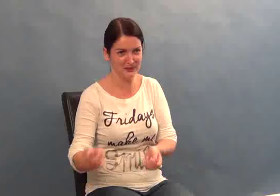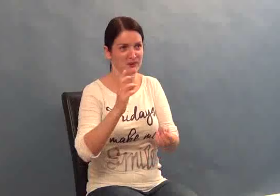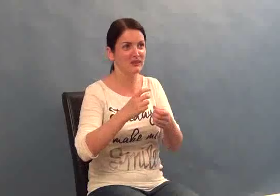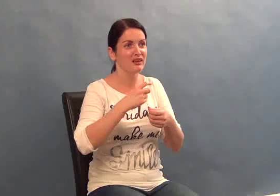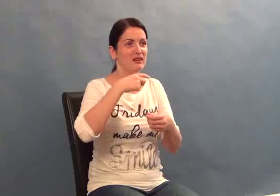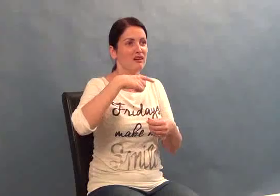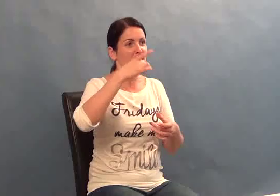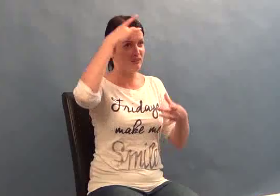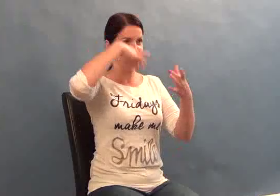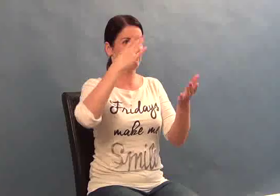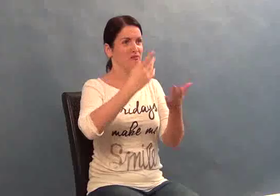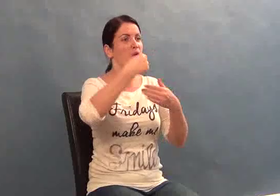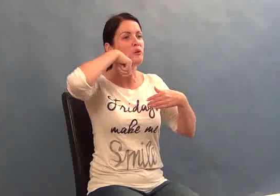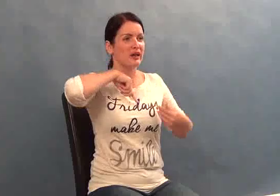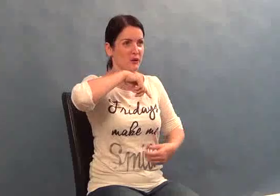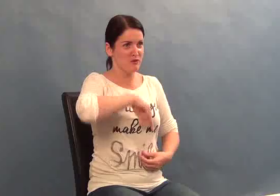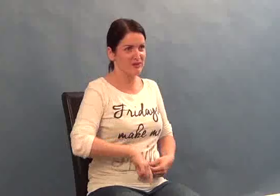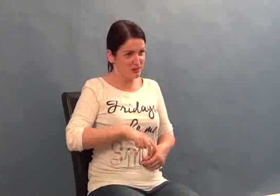Kot połknął kulę do kręgli.